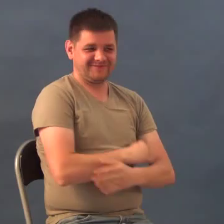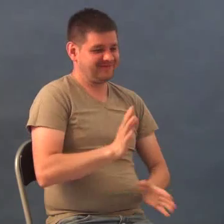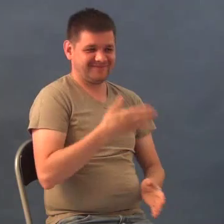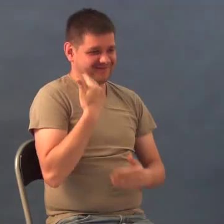Nie ma, koniec.